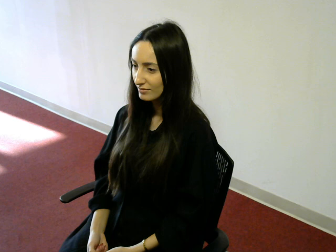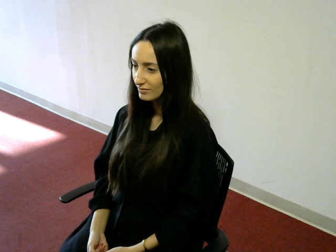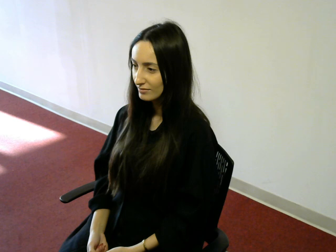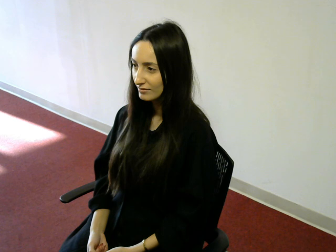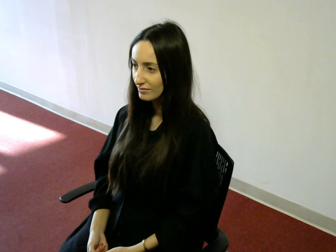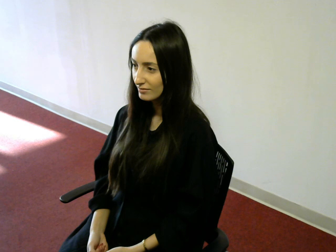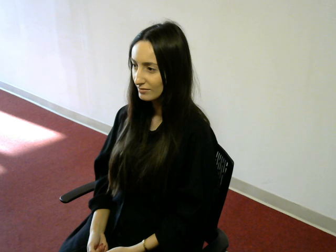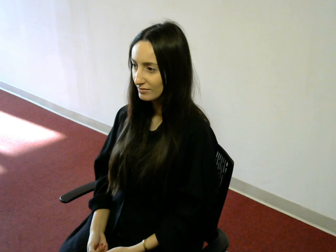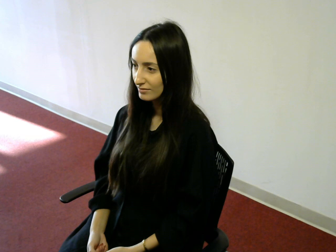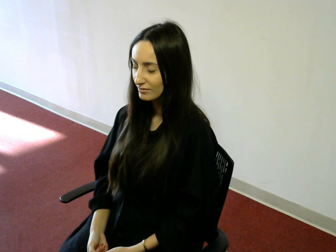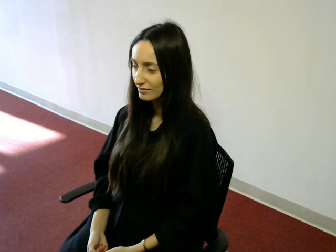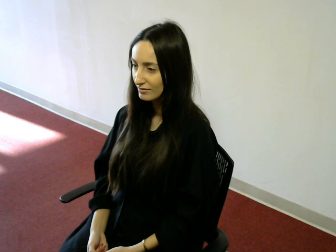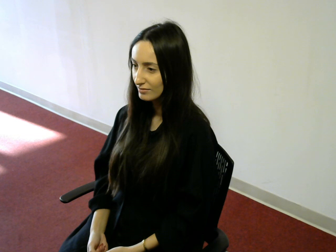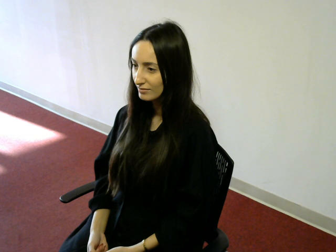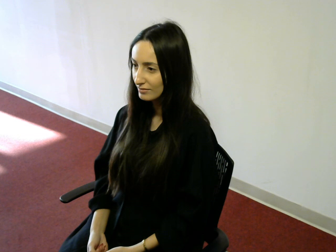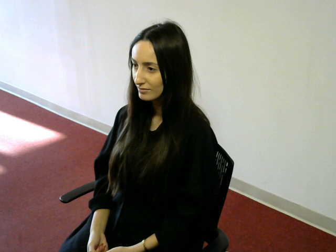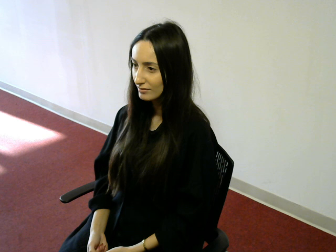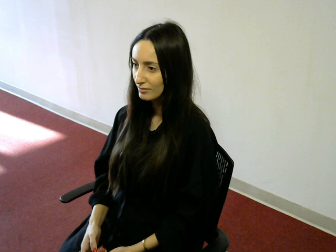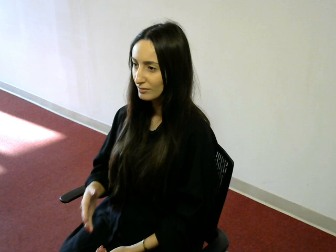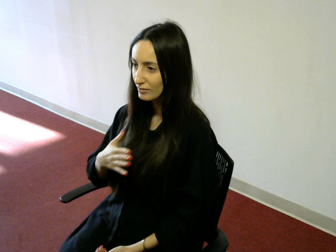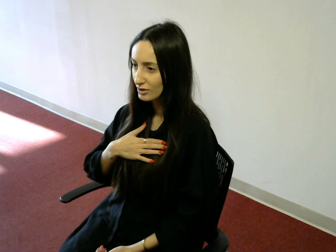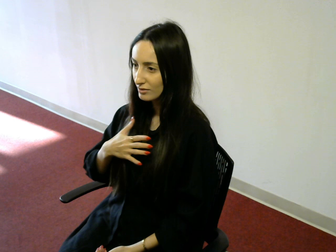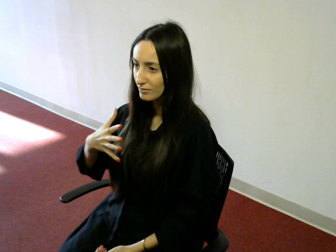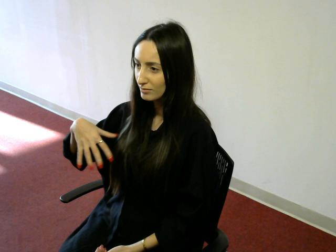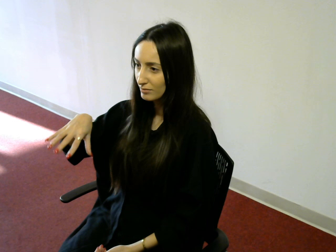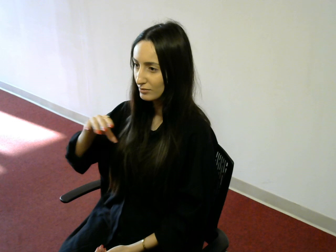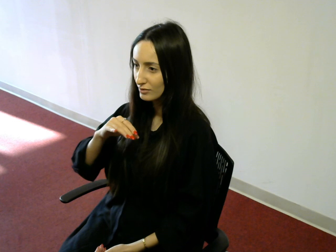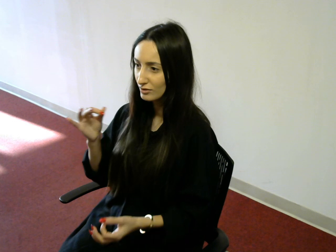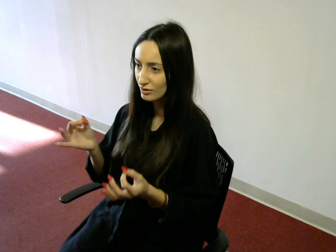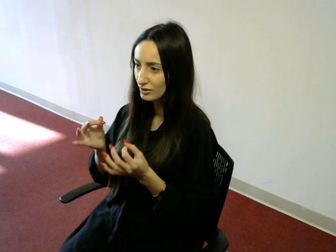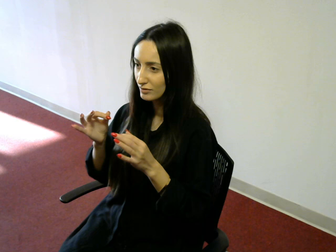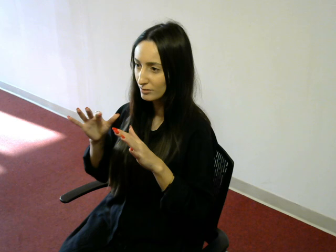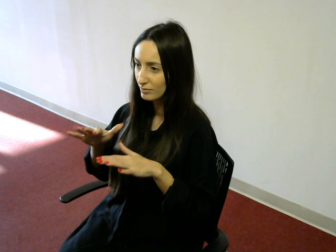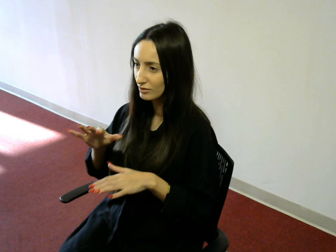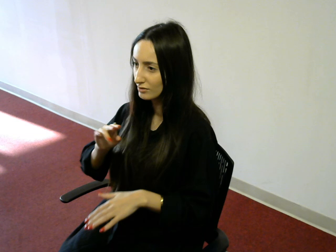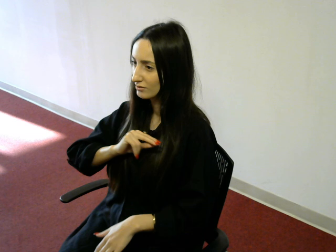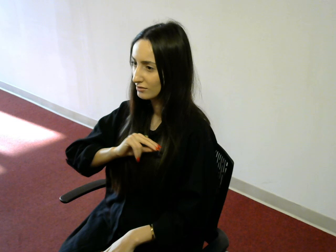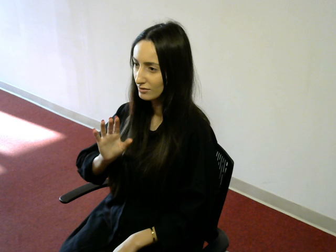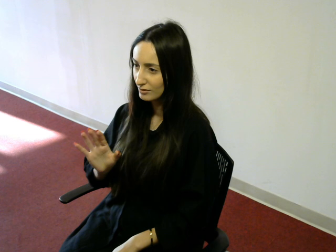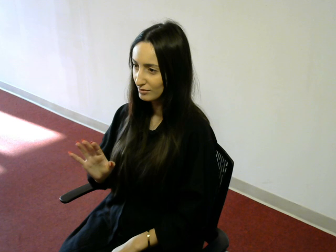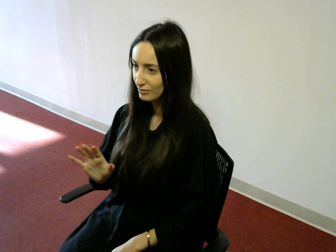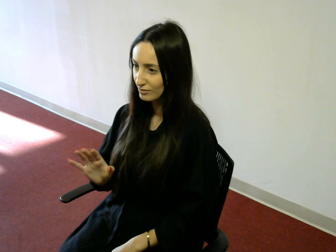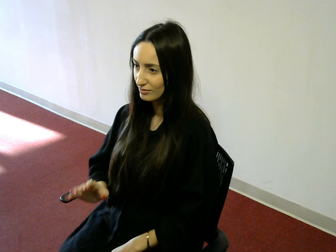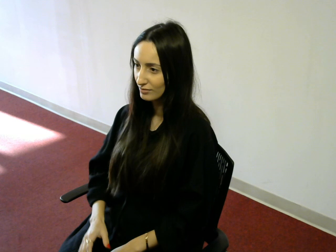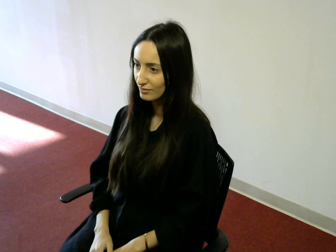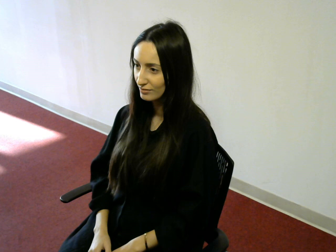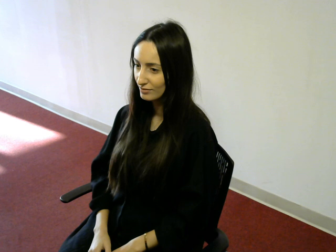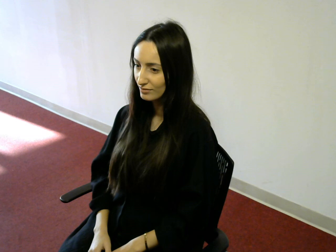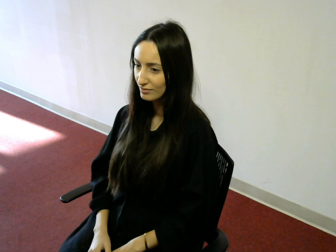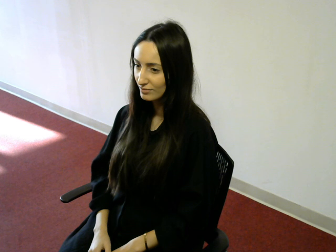Biz heç yerdə işləmirik